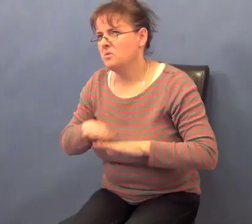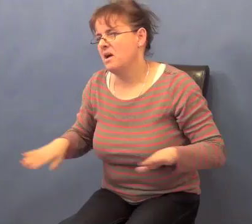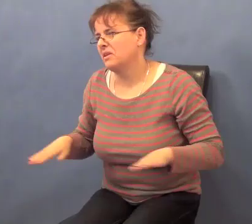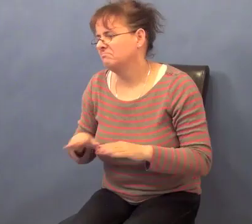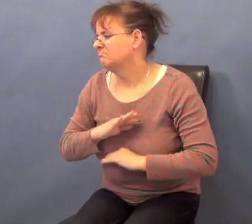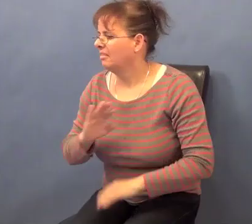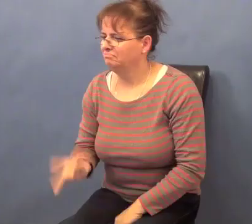Ławka - ławka.